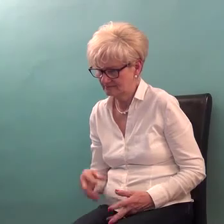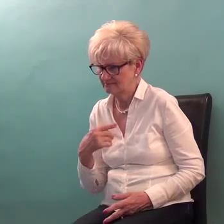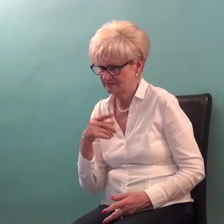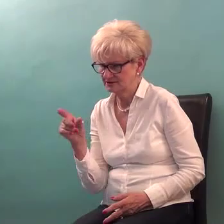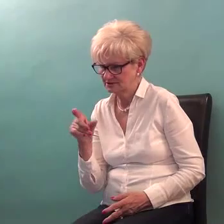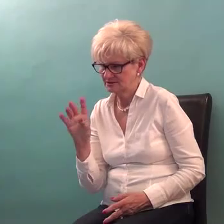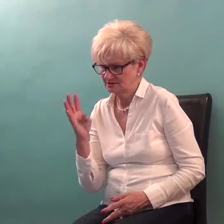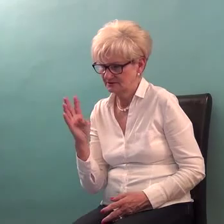Ja w czwartek, czwartego.